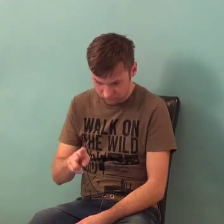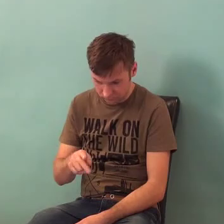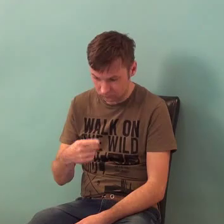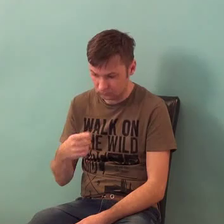Jednego brakuje.